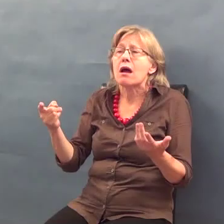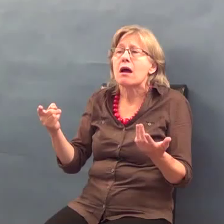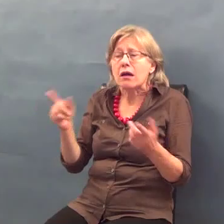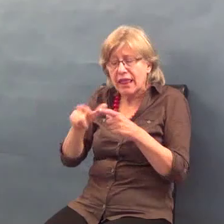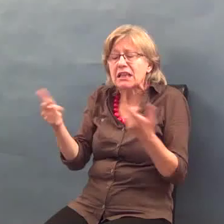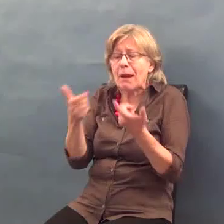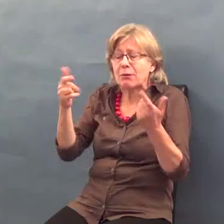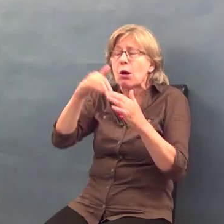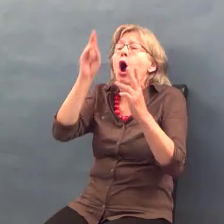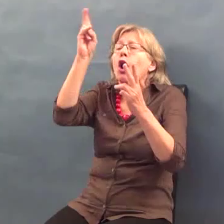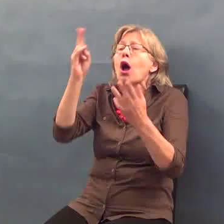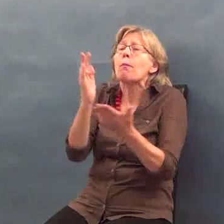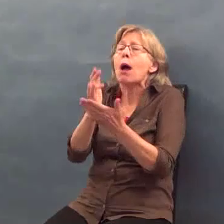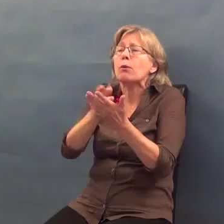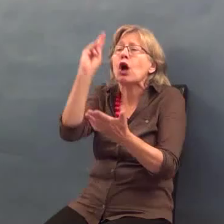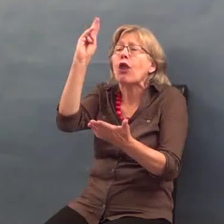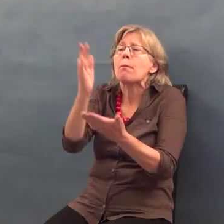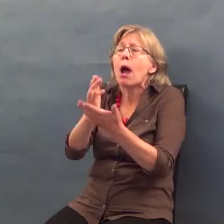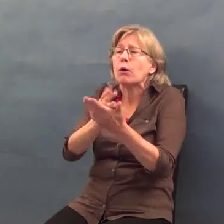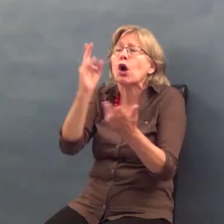Jest niebezpiecznie, jak ktoś się topi, bo kto mu pomoże?